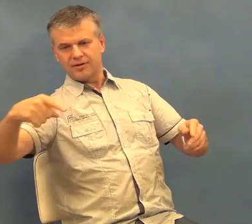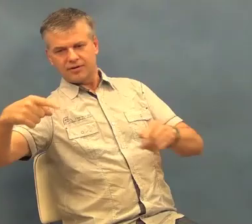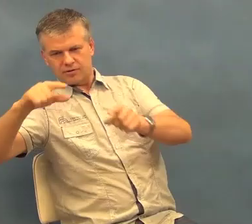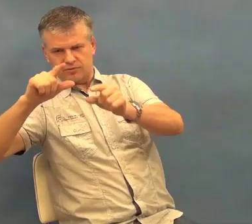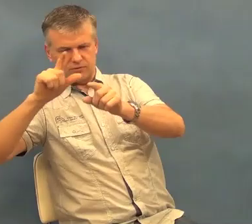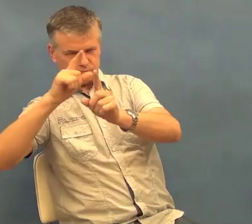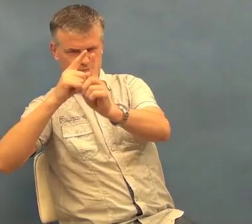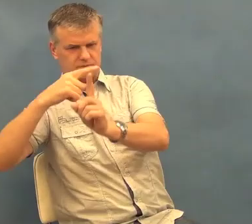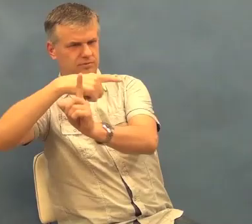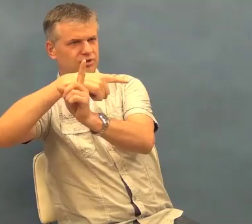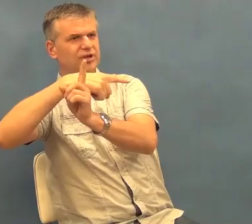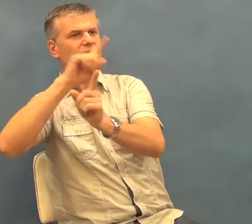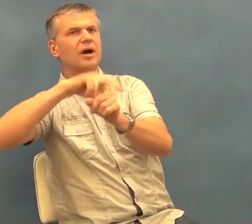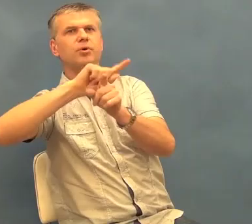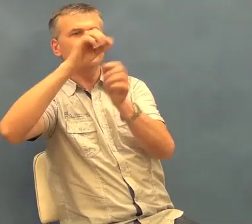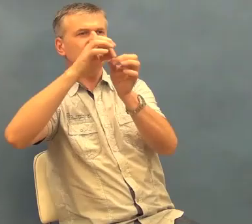Wskazówki są jak strzały.